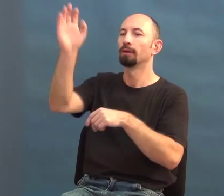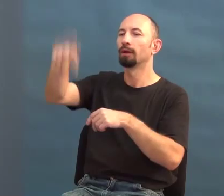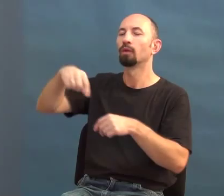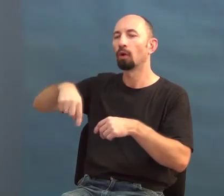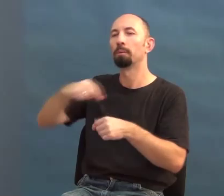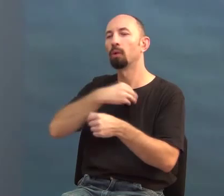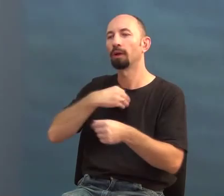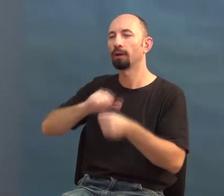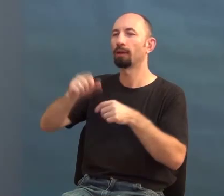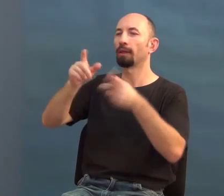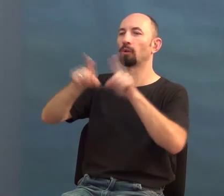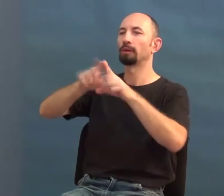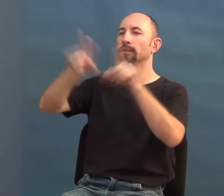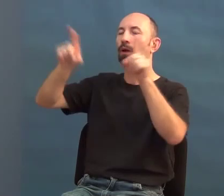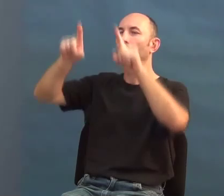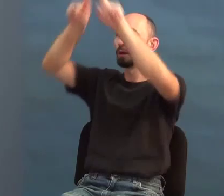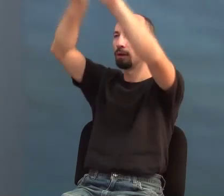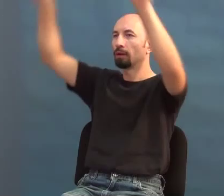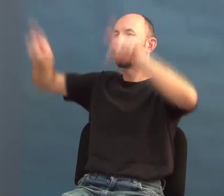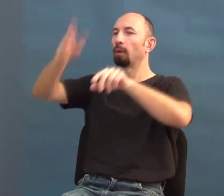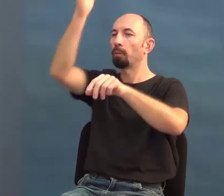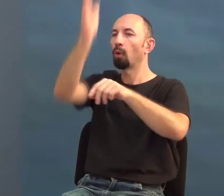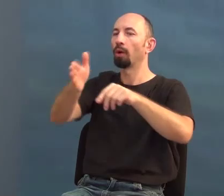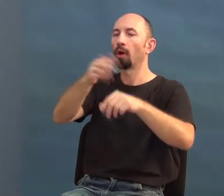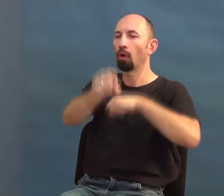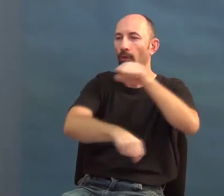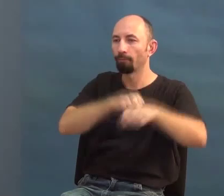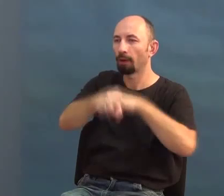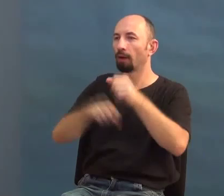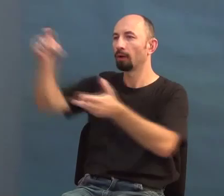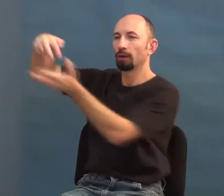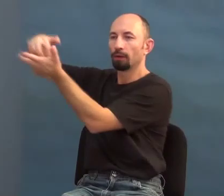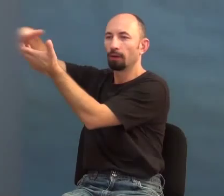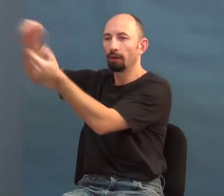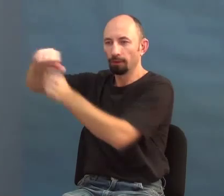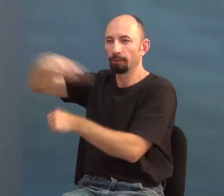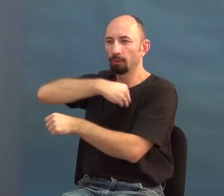Tu w Polsce jest taki znak w kształcie rombu podzielony na pół - jedna część jest dla rowerzystów, a druga dla pieszych, jest coś takiego w Polsce.